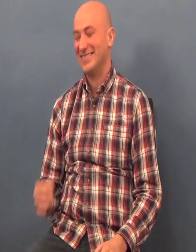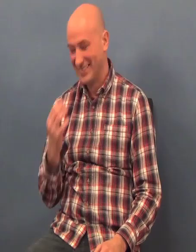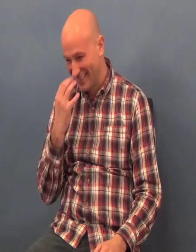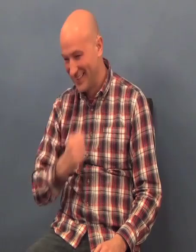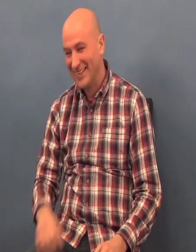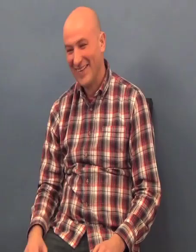Super.